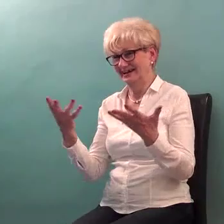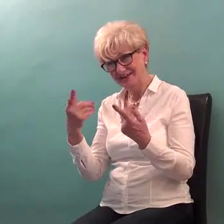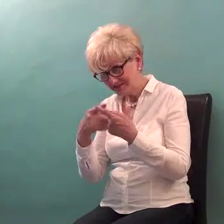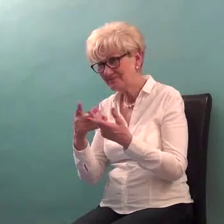Pasuje.